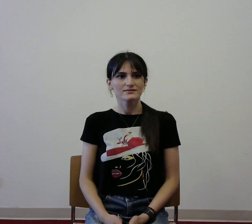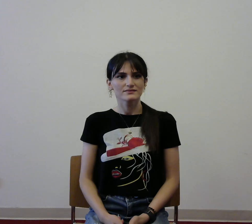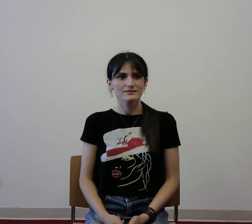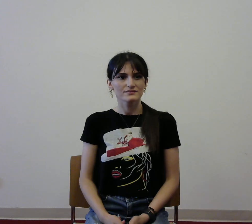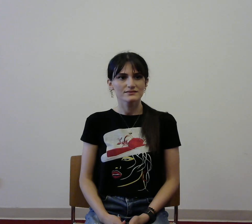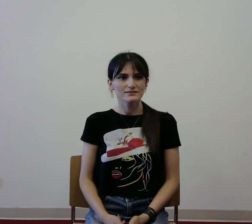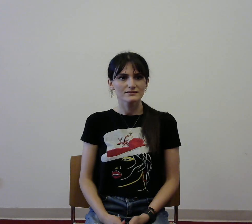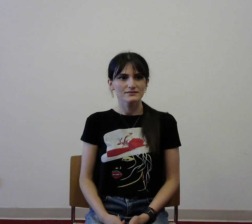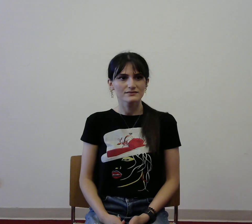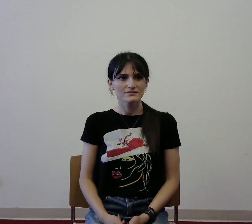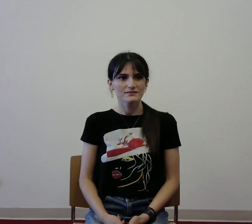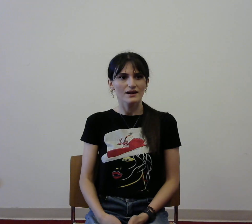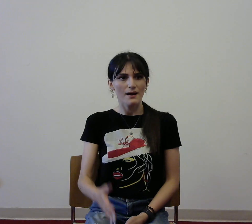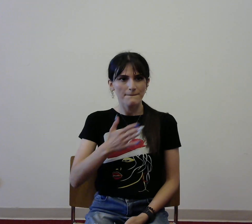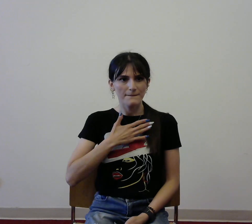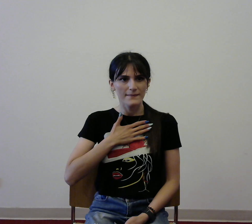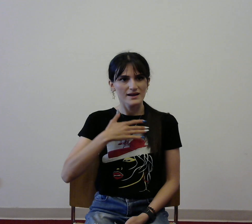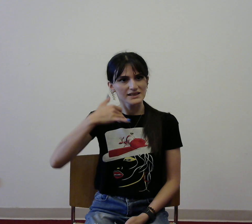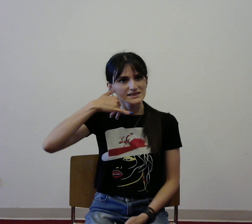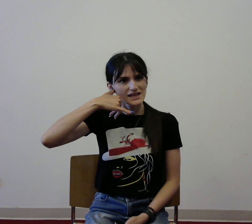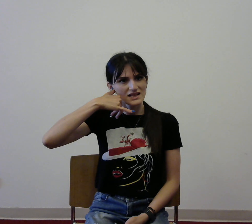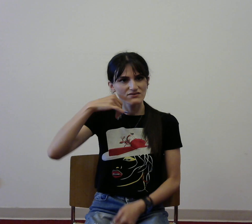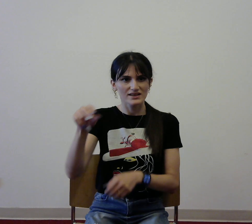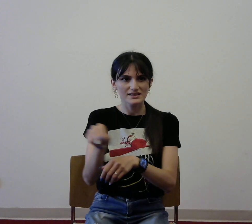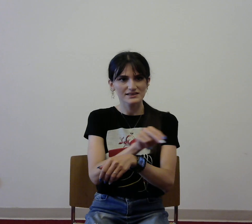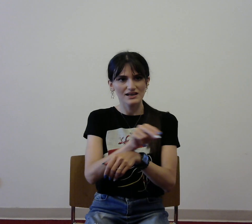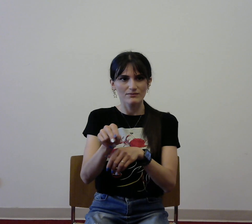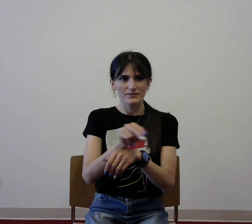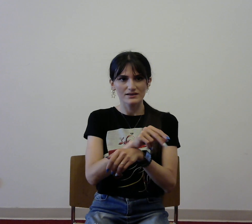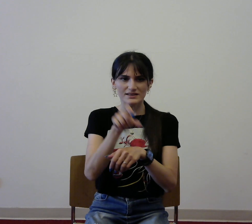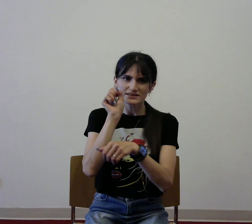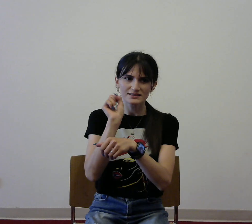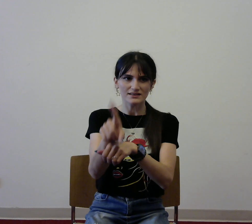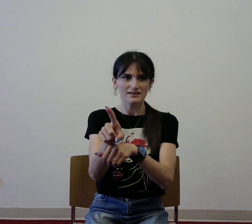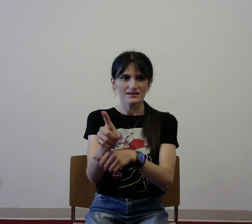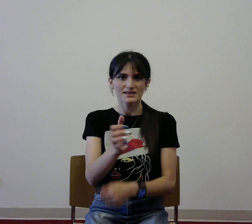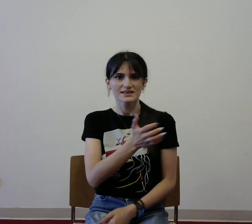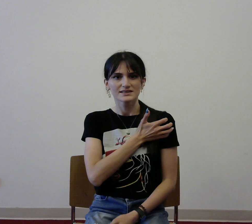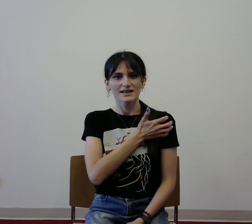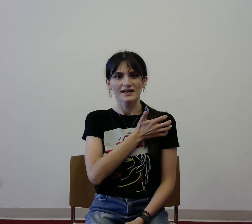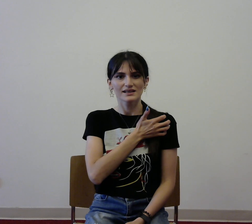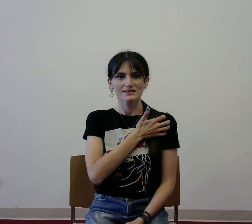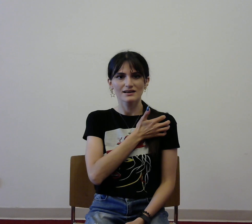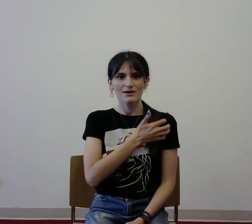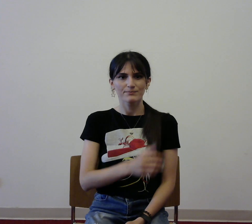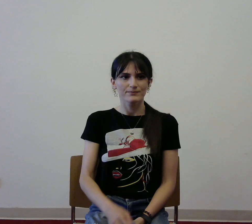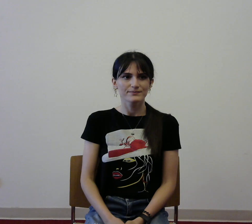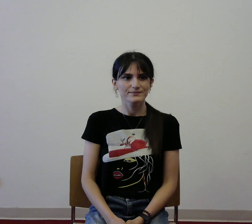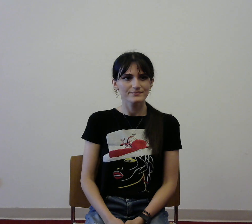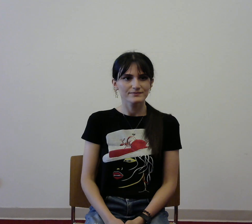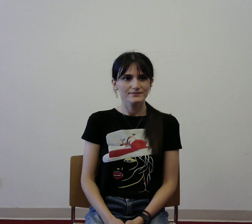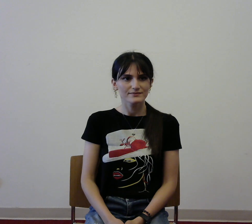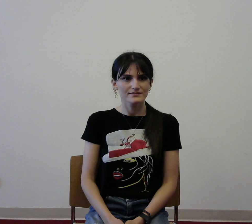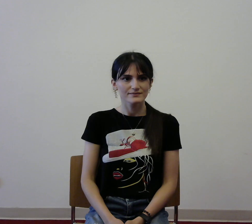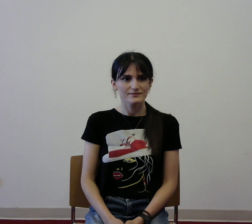Mən telefonu təmir etdirmək istəyirəm